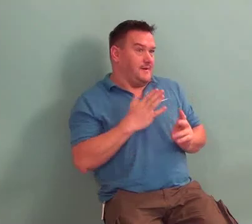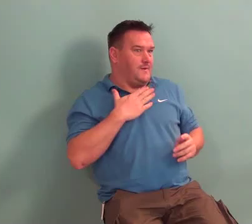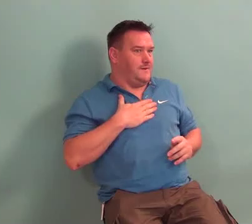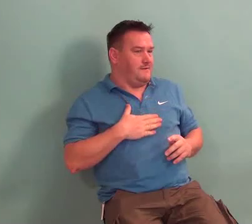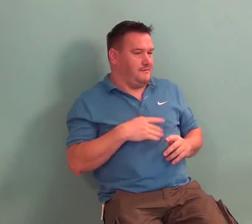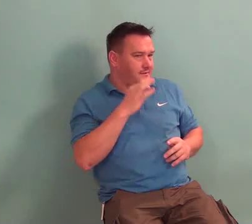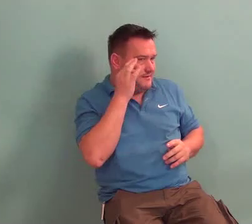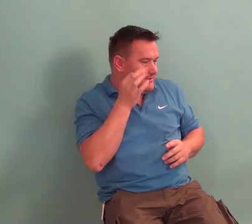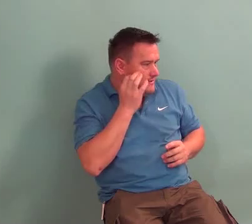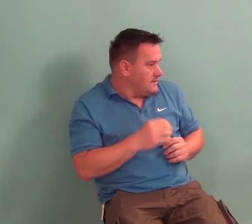Kot jest zadowolony.